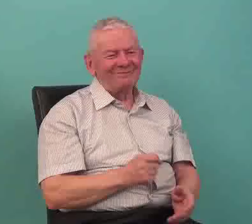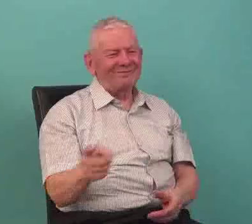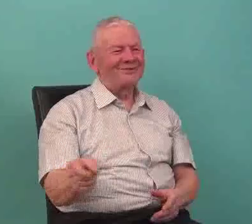Koniec.